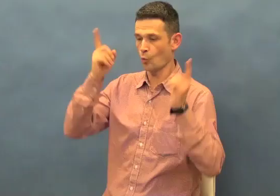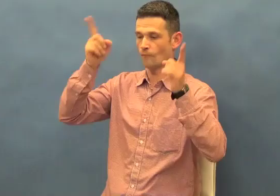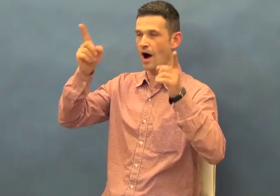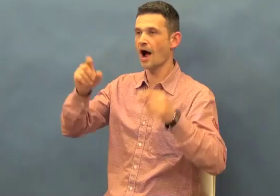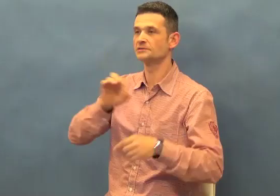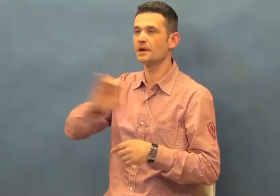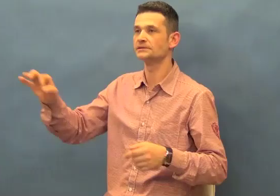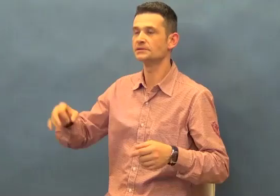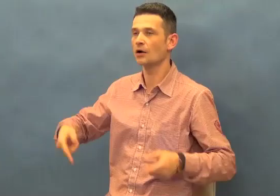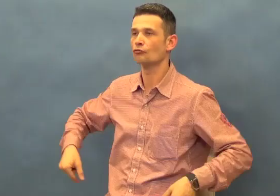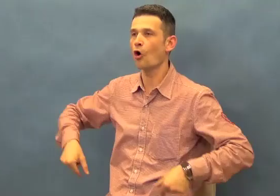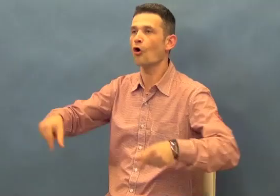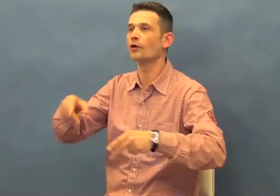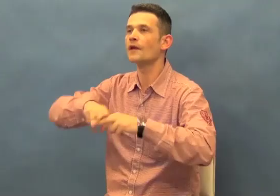Uwaga, specjalne tory.